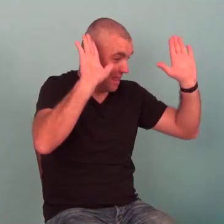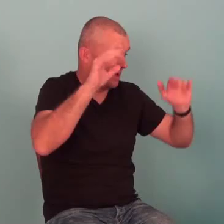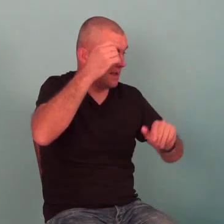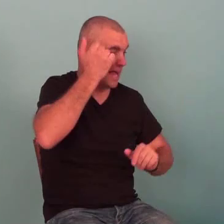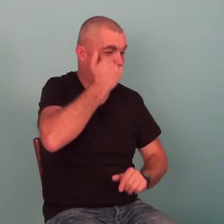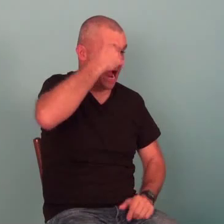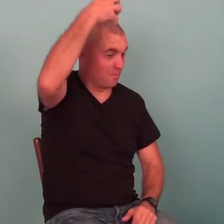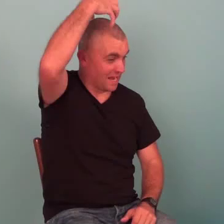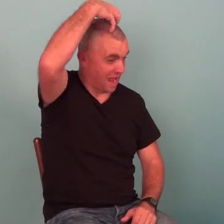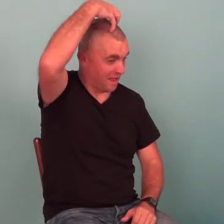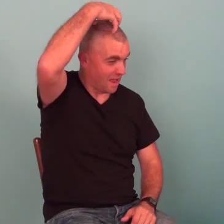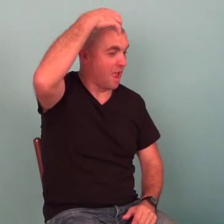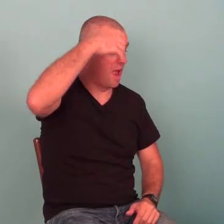Ma na głowie jabłko.